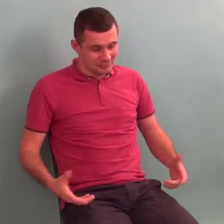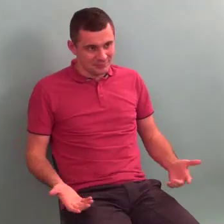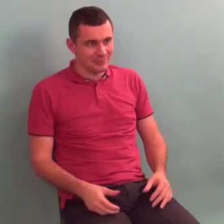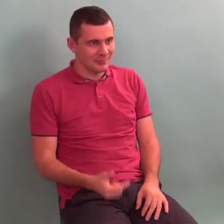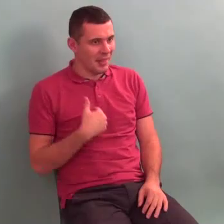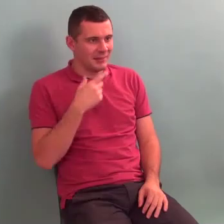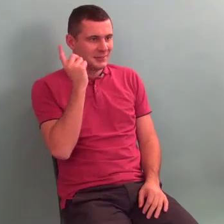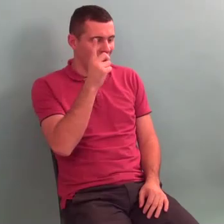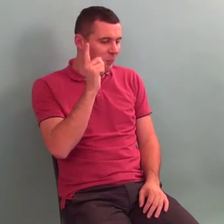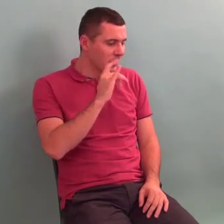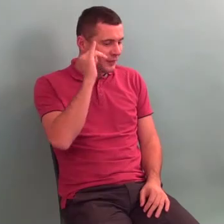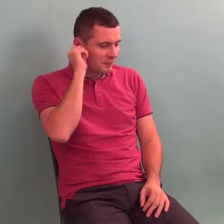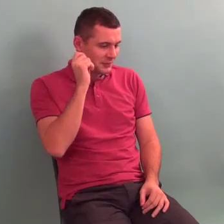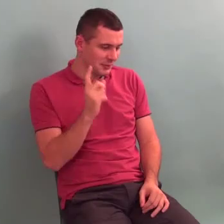Ja myślę, że to zakaz bycia razem chłopaka i dziewczyny.